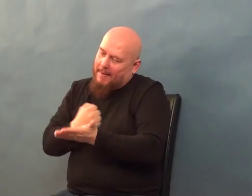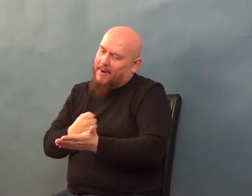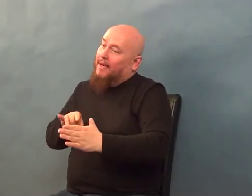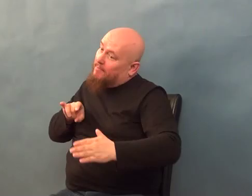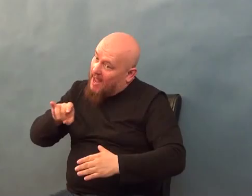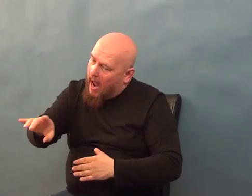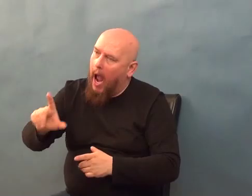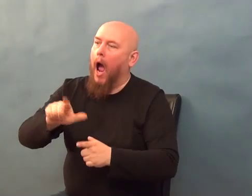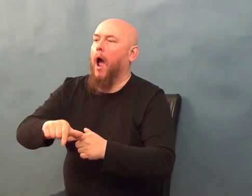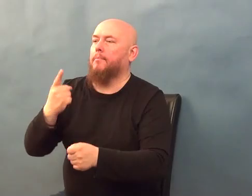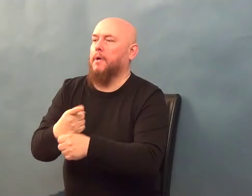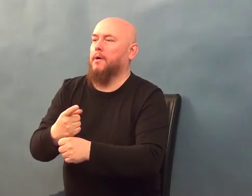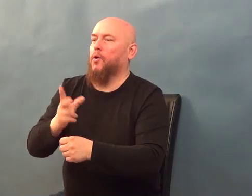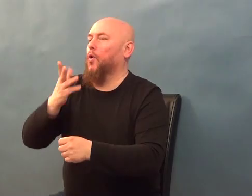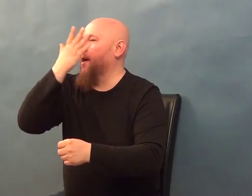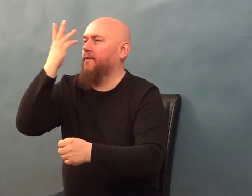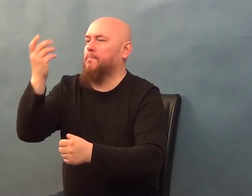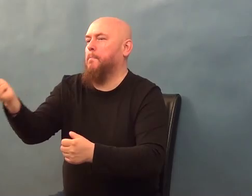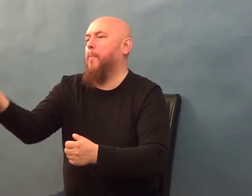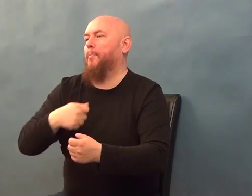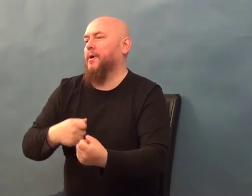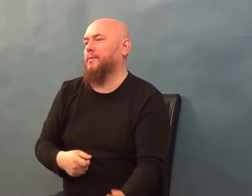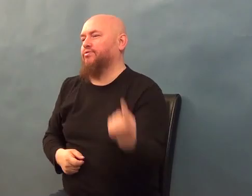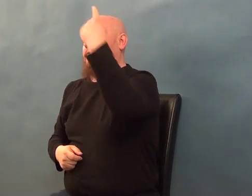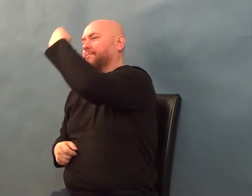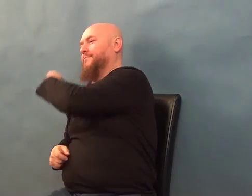Biegnie, ale ktoś go pobił i wyrzucił.